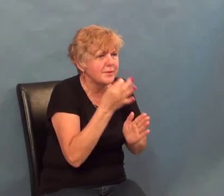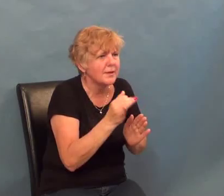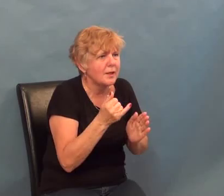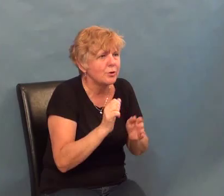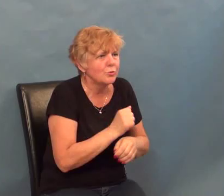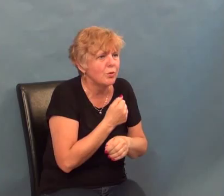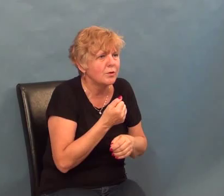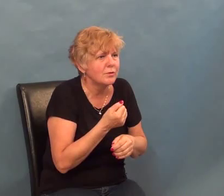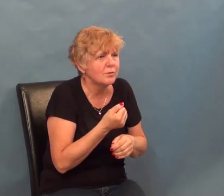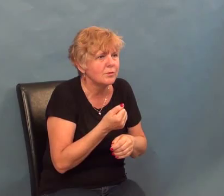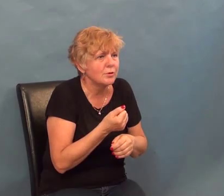Jak szkło?